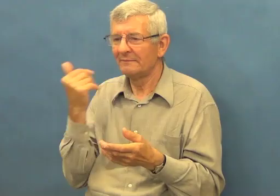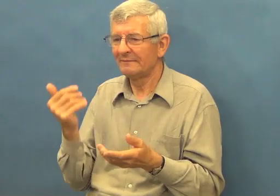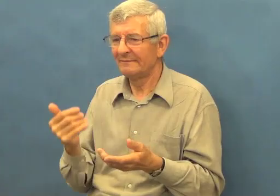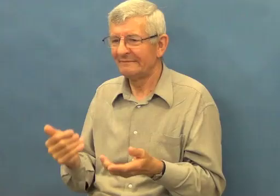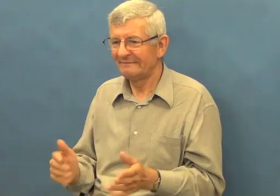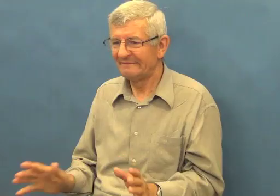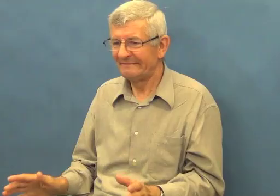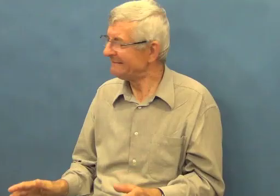Już.